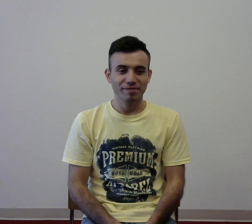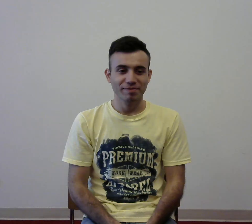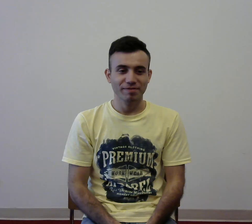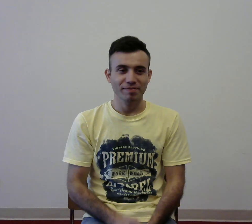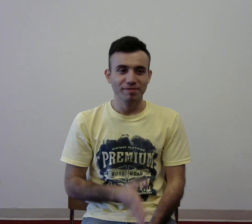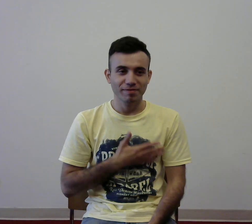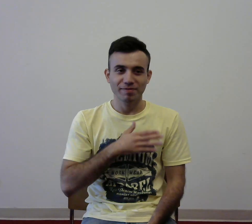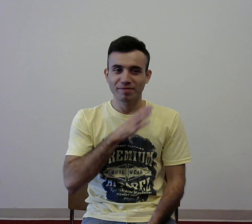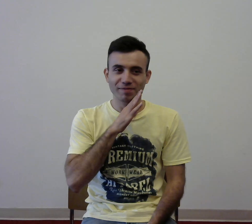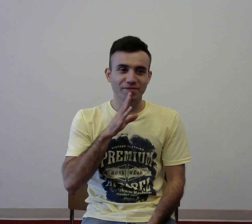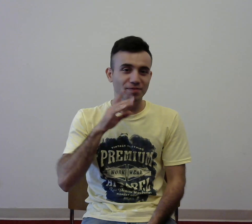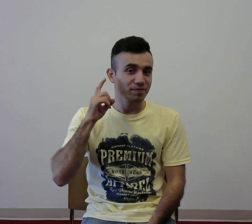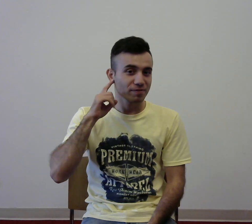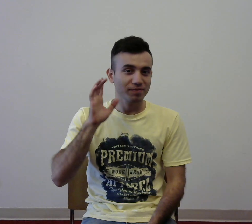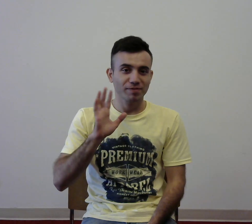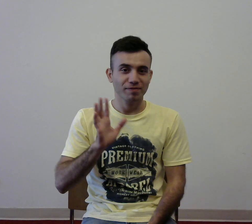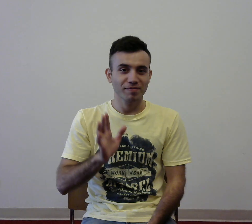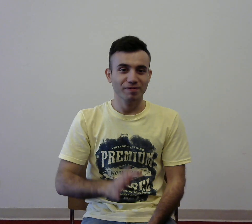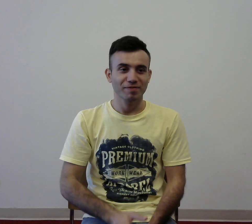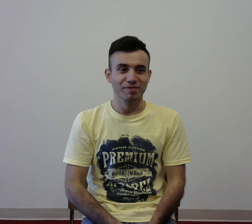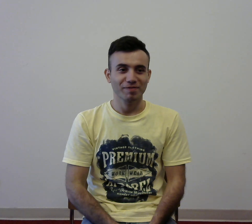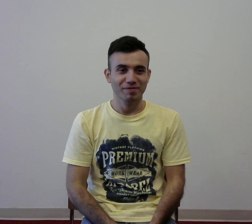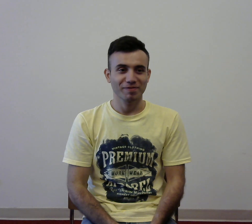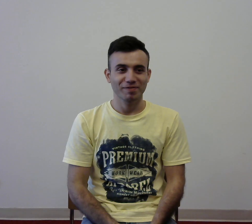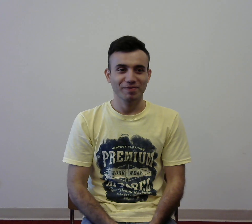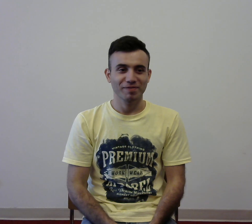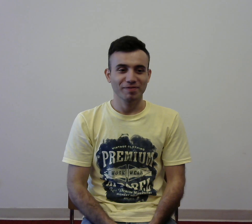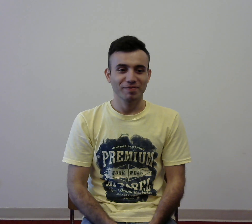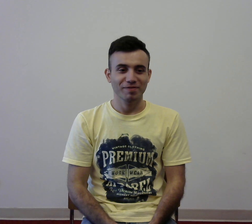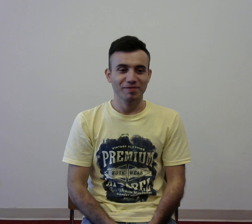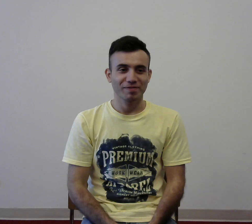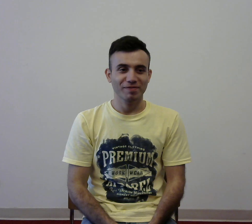Mənim anam eşitmir